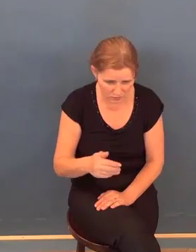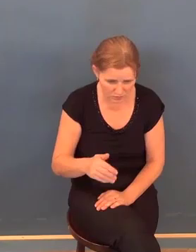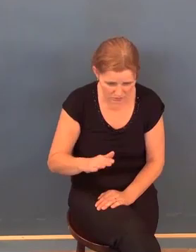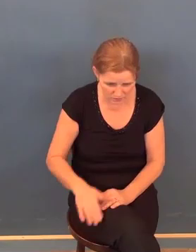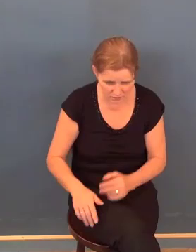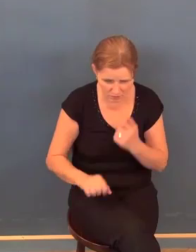Można zostawić.